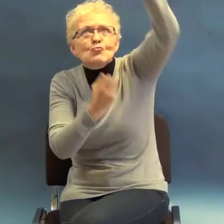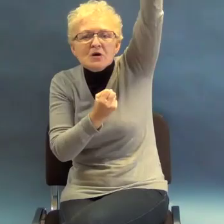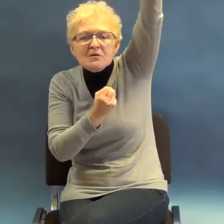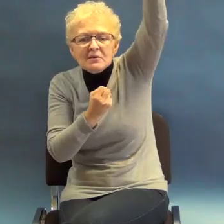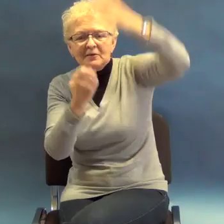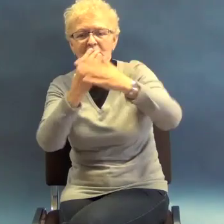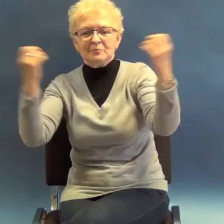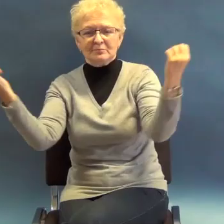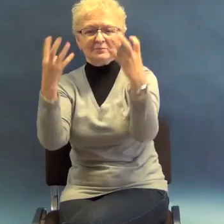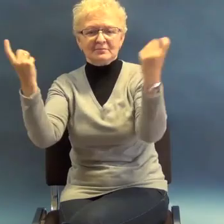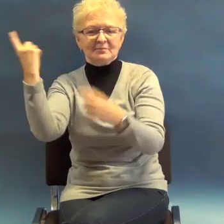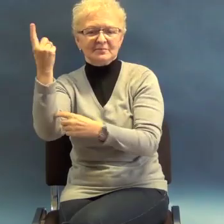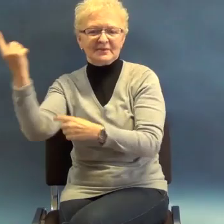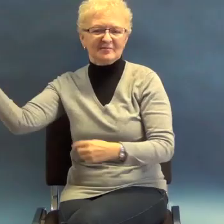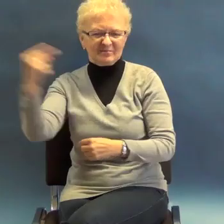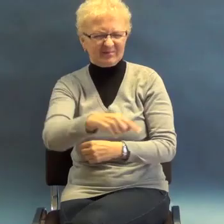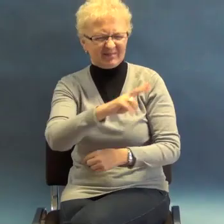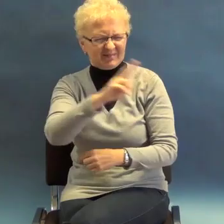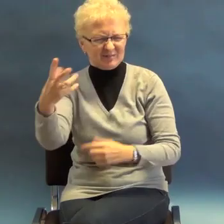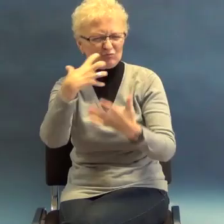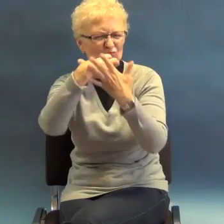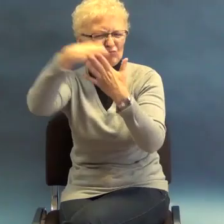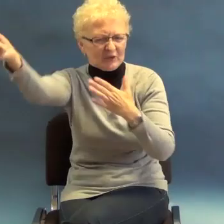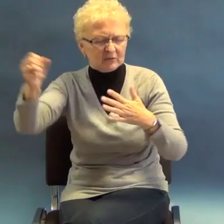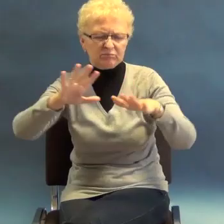Dlatego włączył się alarm i przyjechały samochody na sygnale.